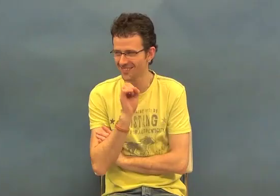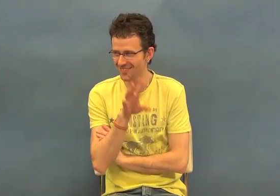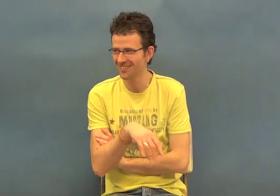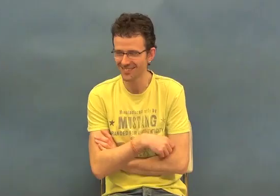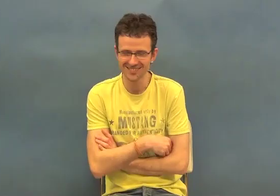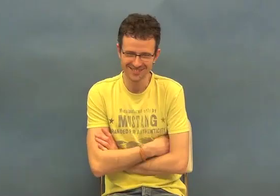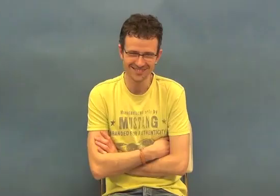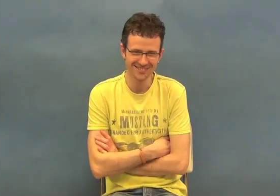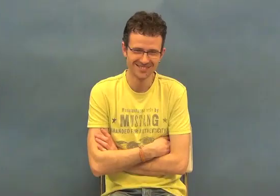Tak.